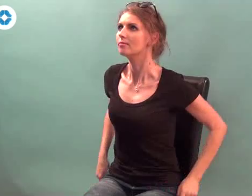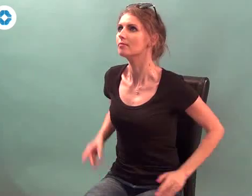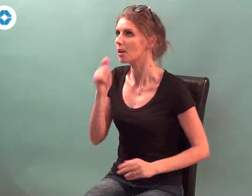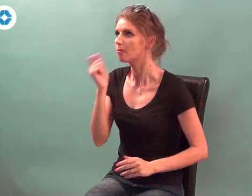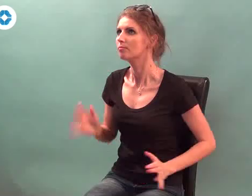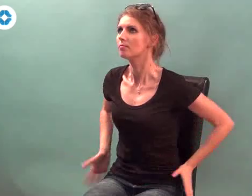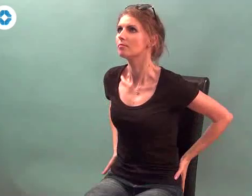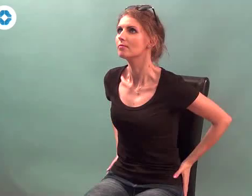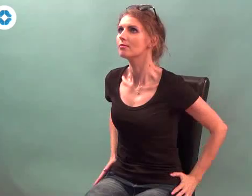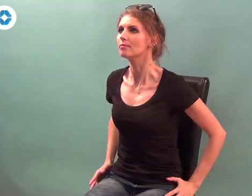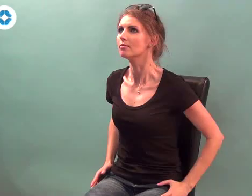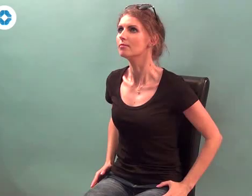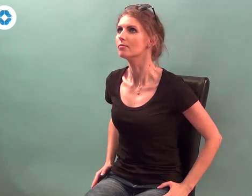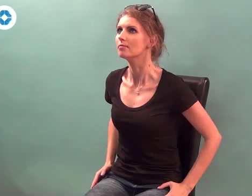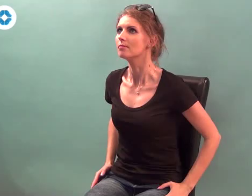Cholera! Chowa ręce i patrzy na policjanta.